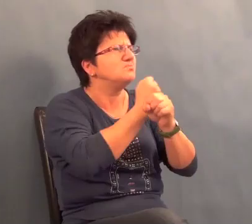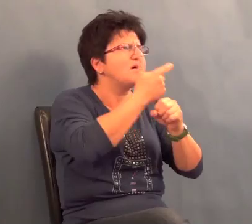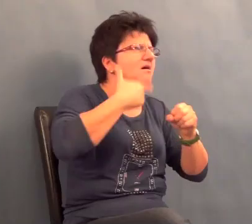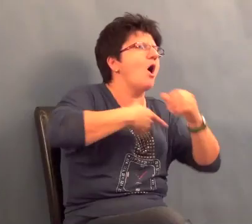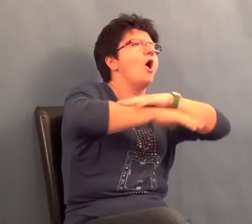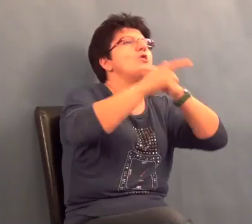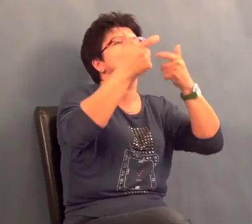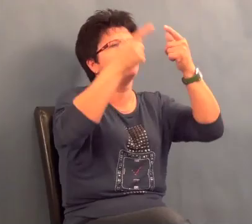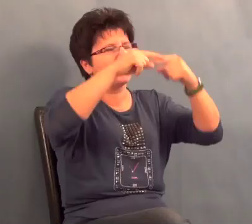Aha, wymienia okno.